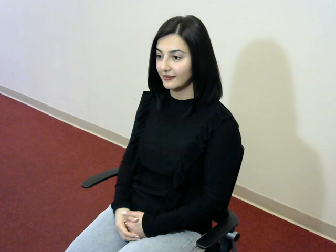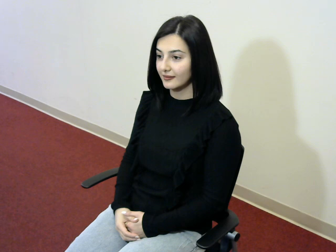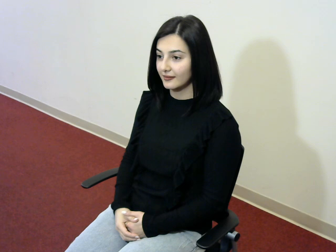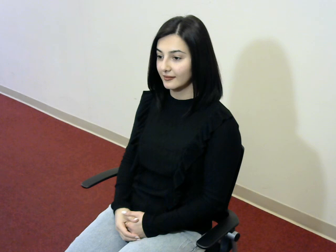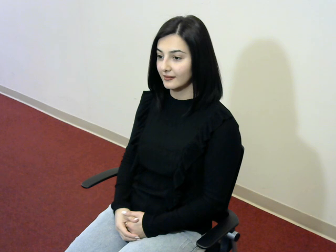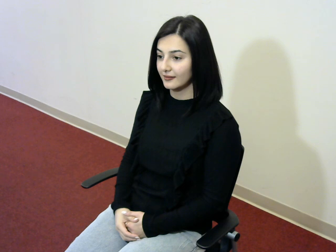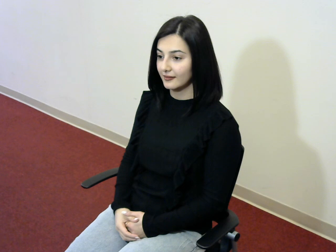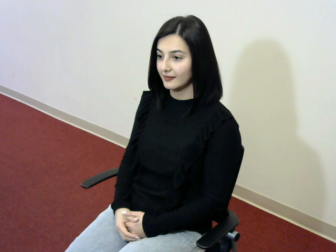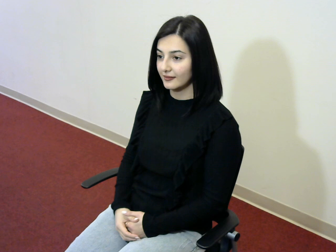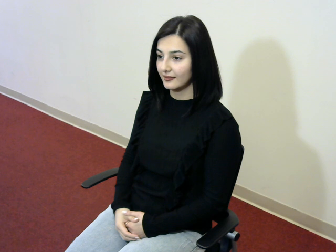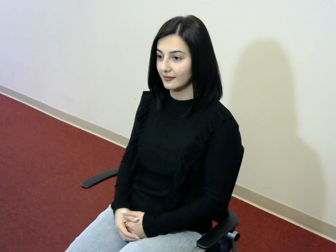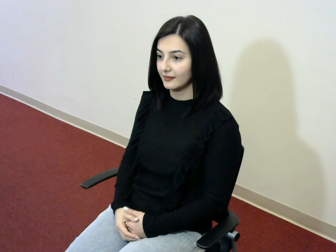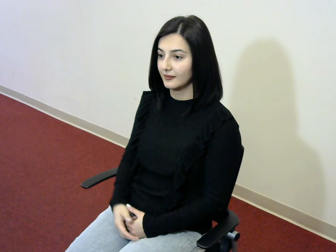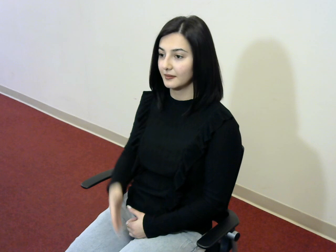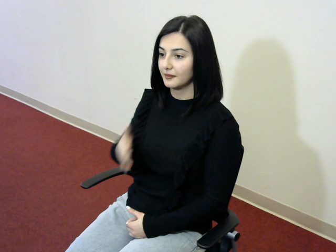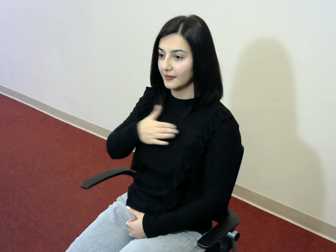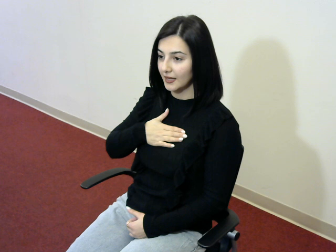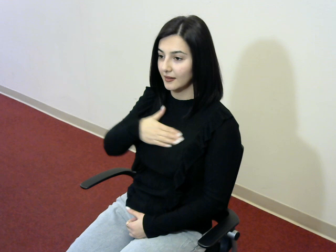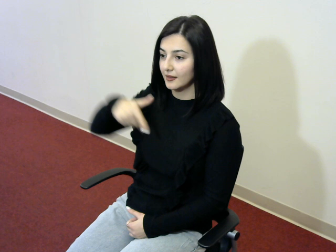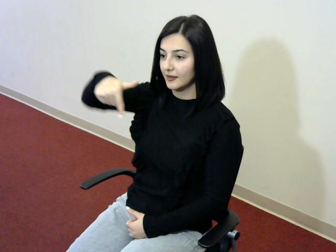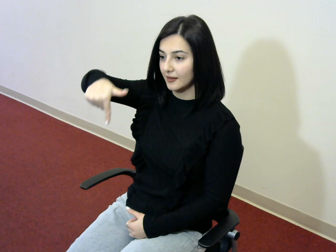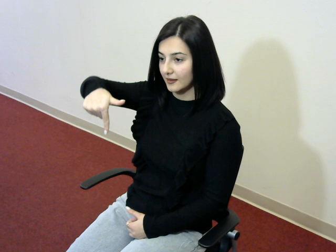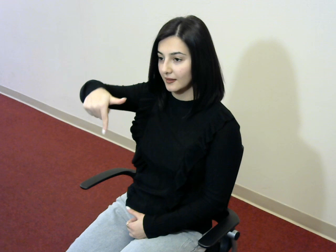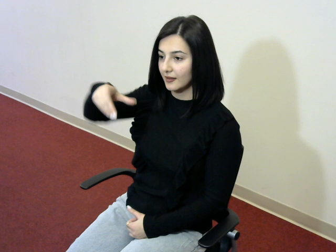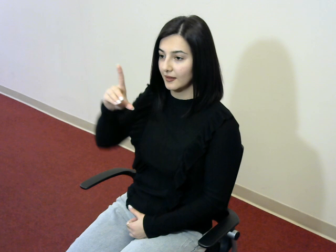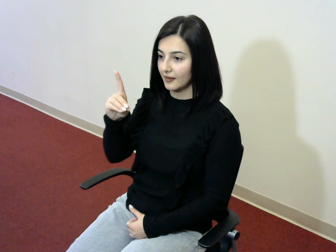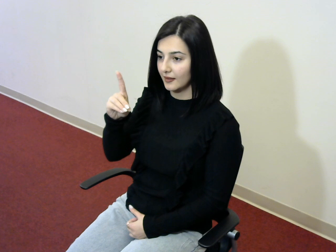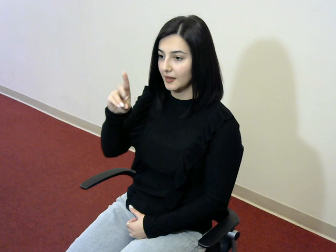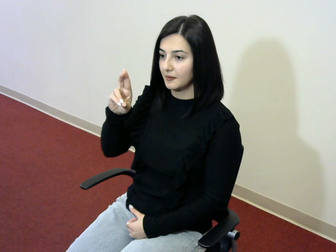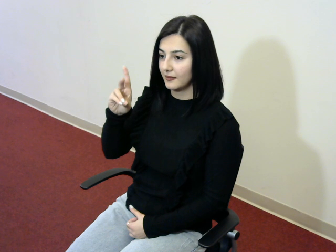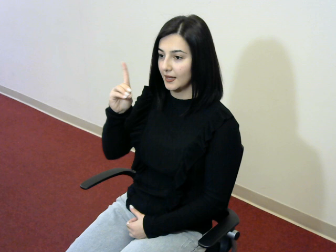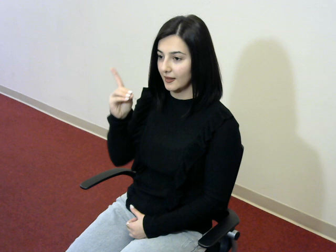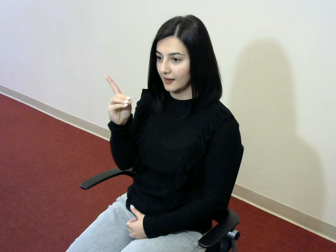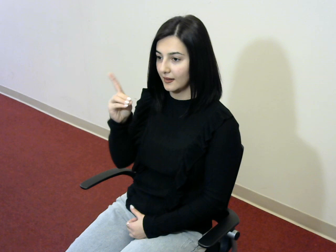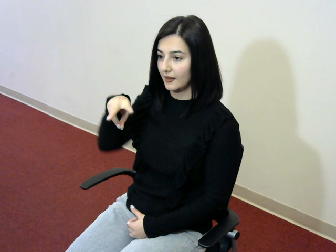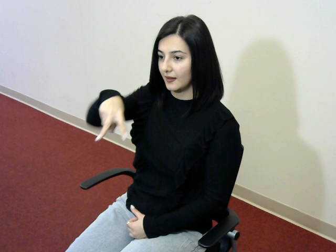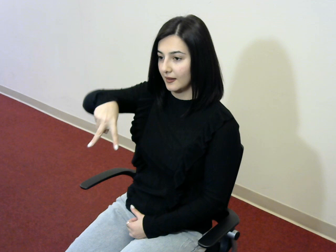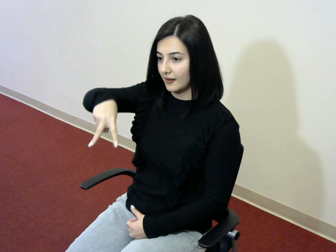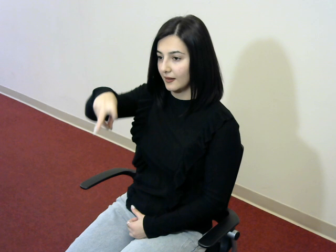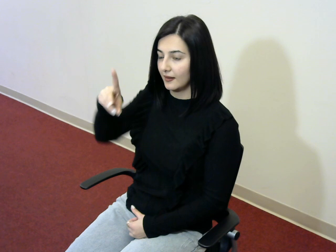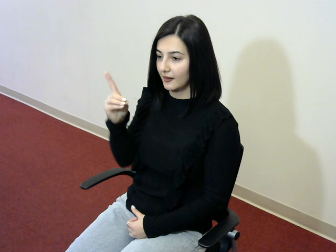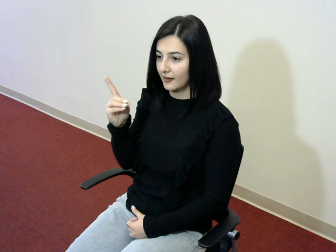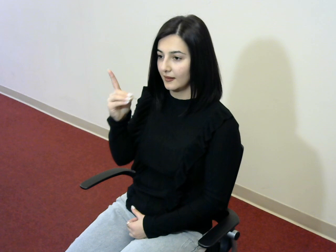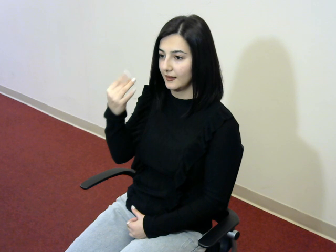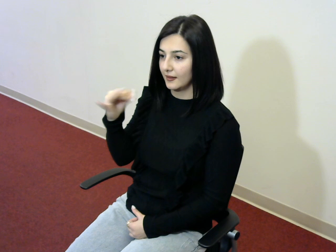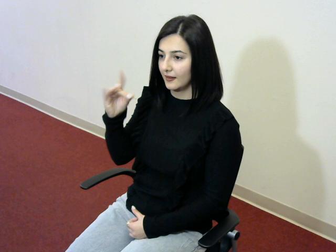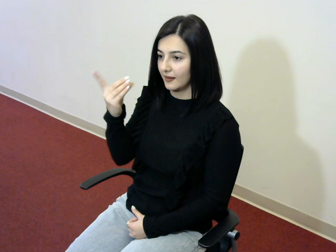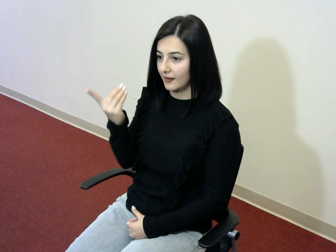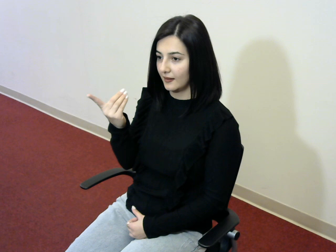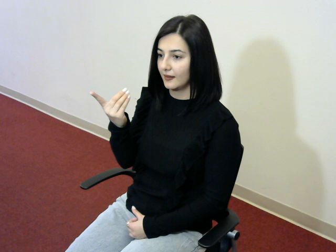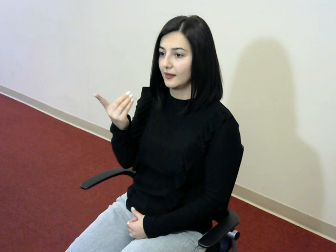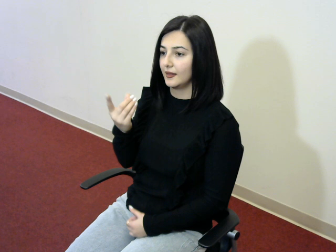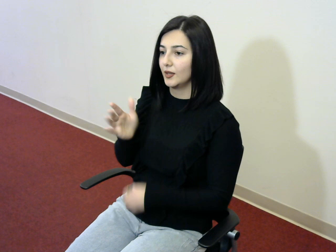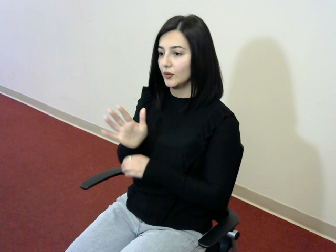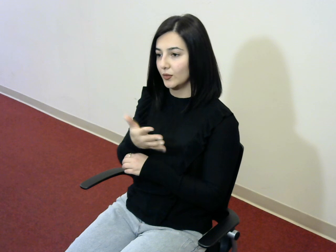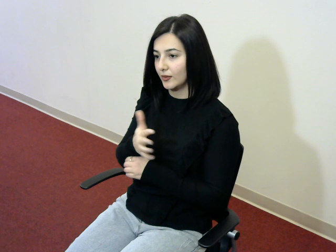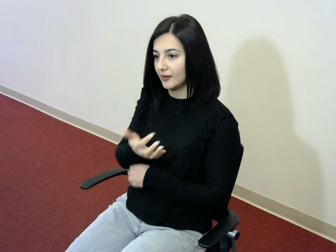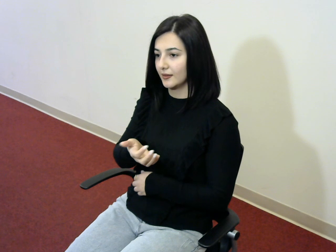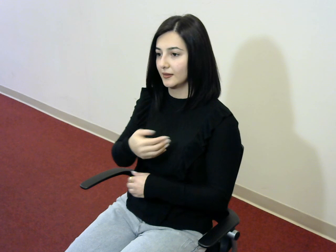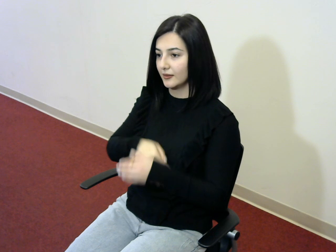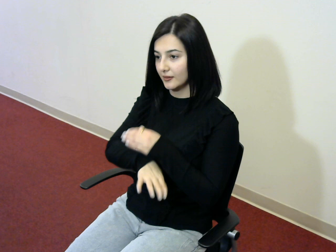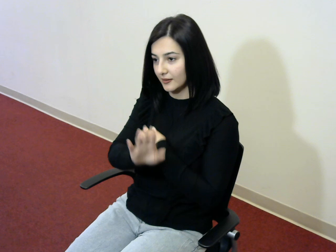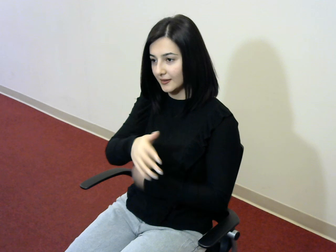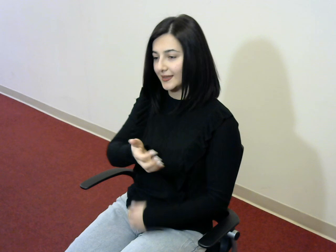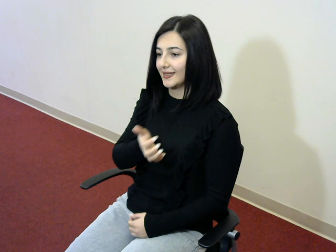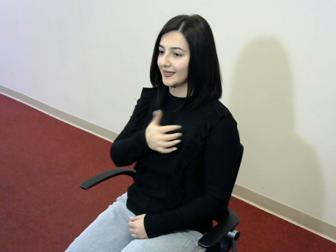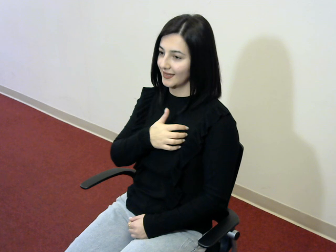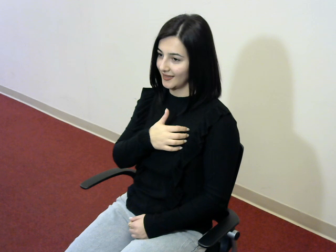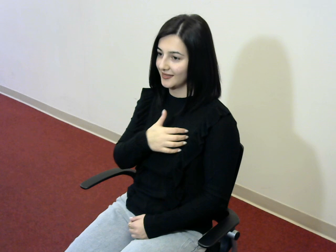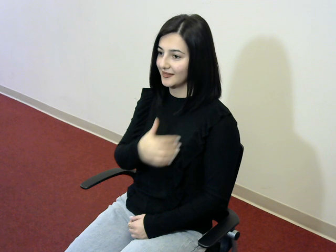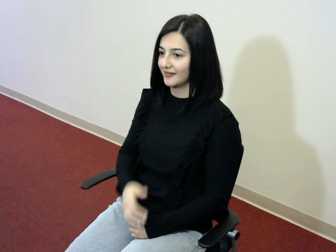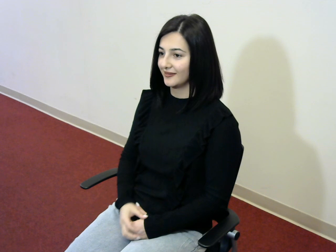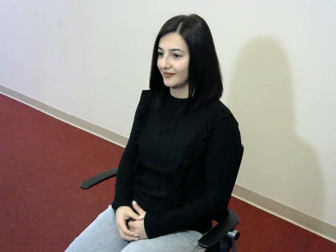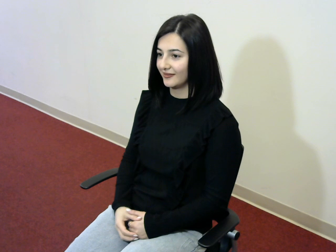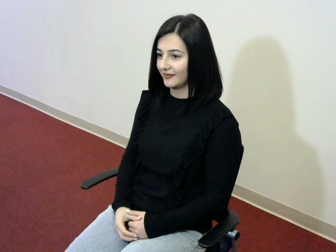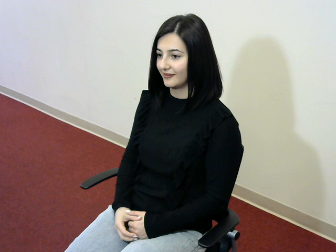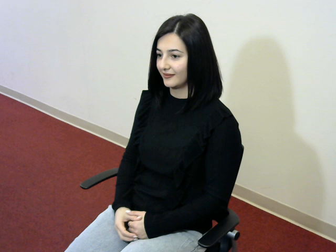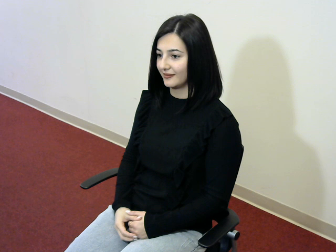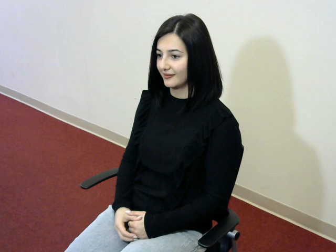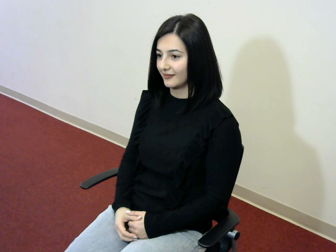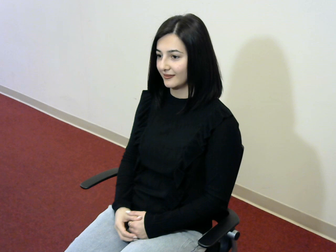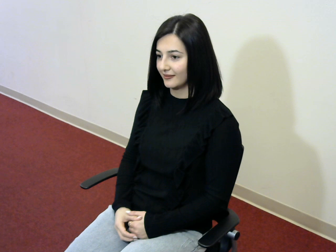Mən Qəbələyə gəzməyə getmək istəyirəm